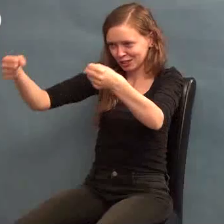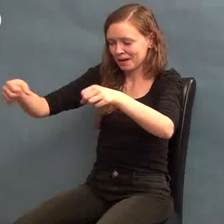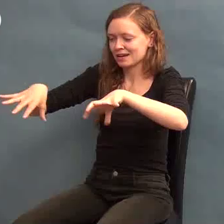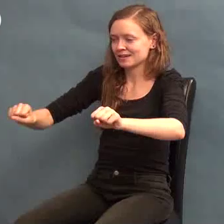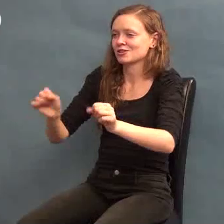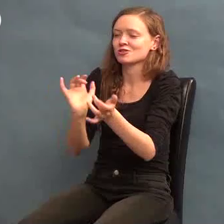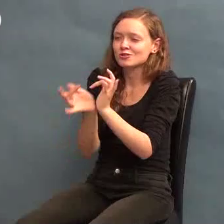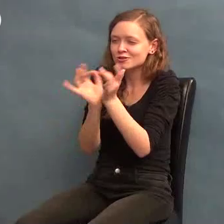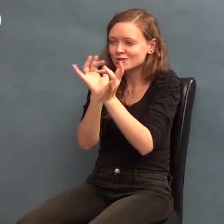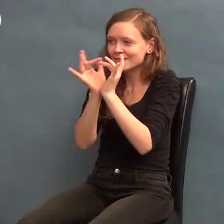Łapie kierownicę i szybko odjeżdża.